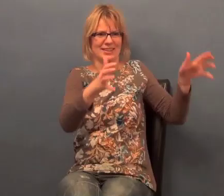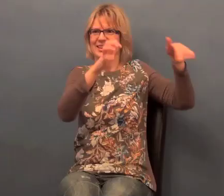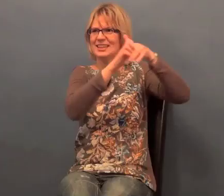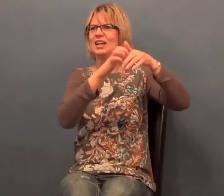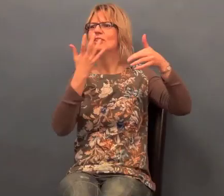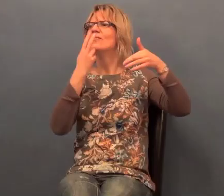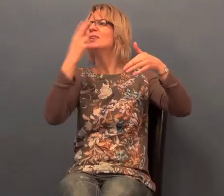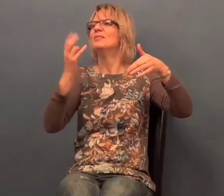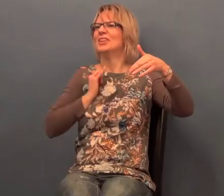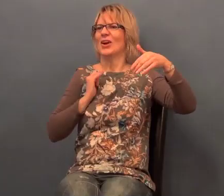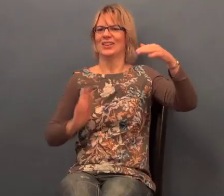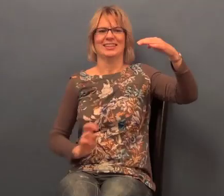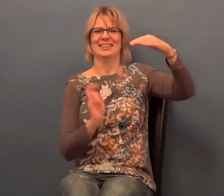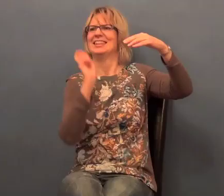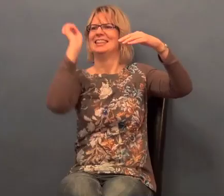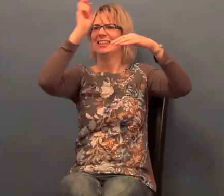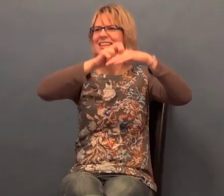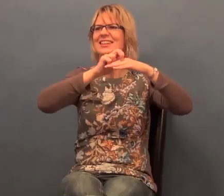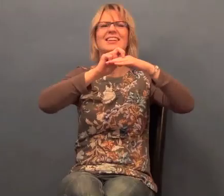Wdrapał się na górę, dzięki czemu ma lepszy widok.